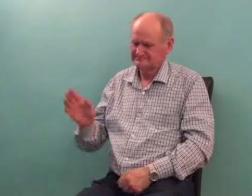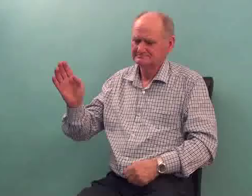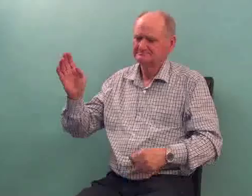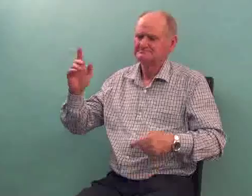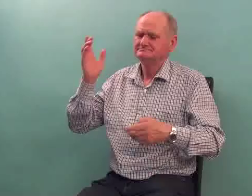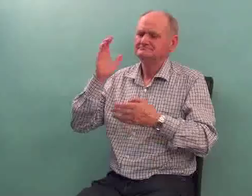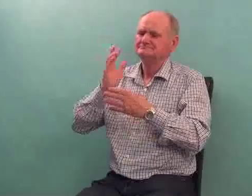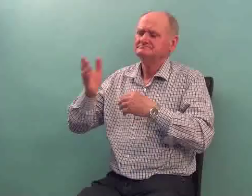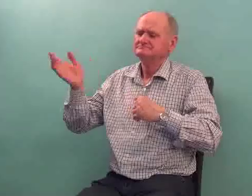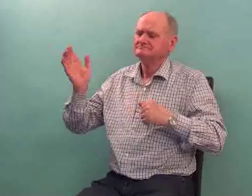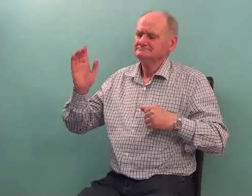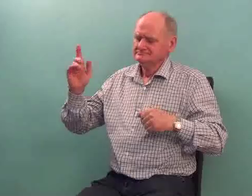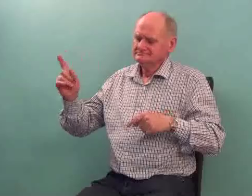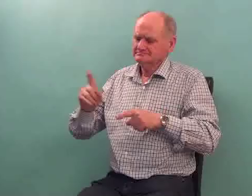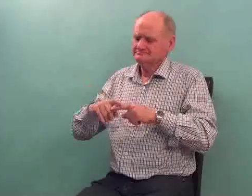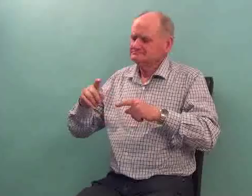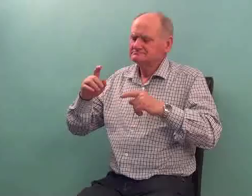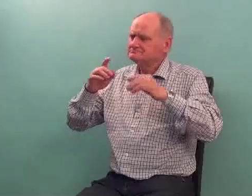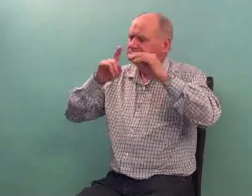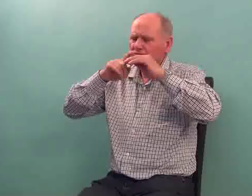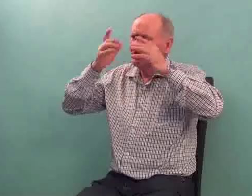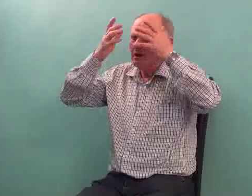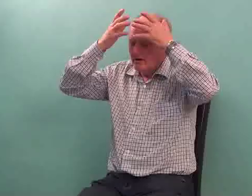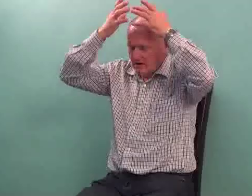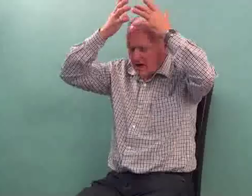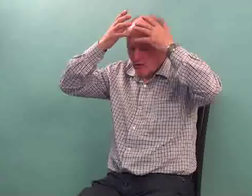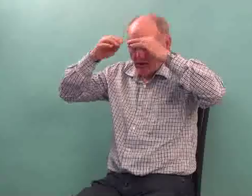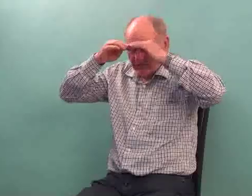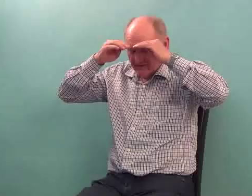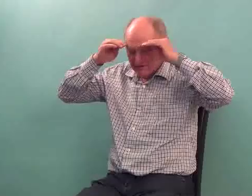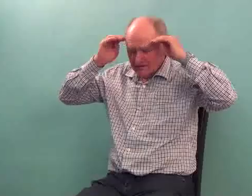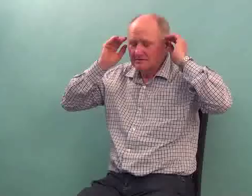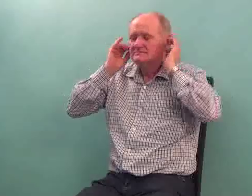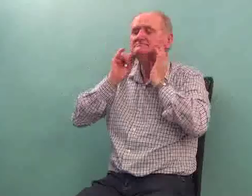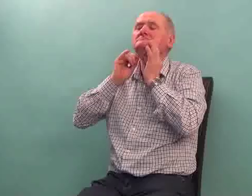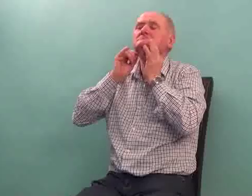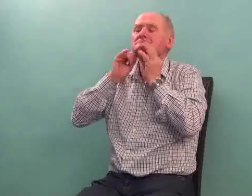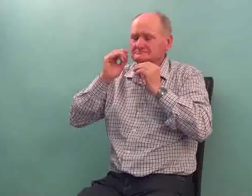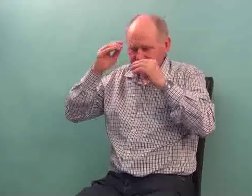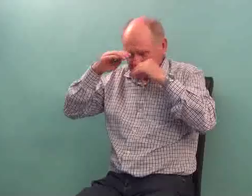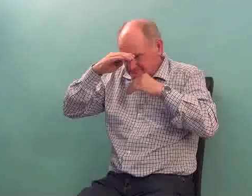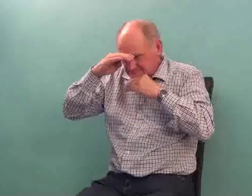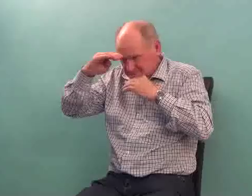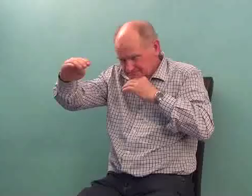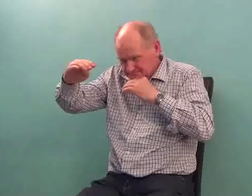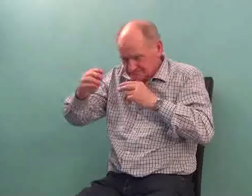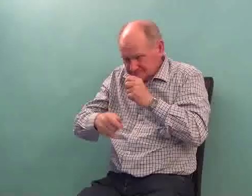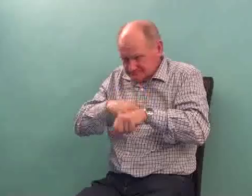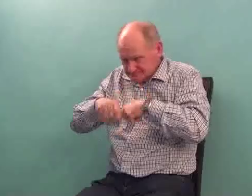Nie, tylko trzeba równo założyć, na sam środek czoła i dopiąć pod brodą.